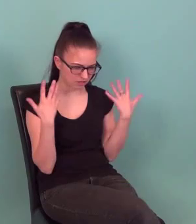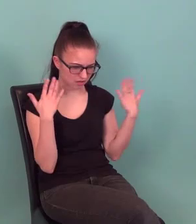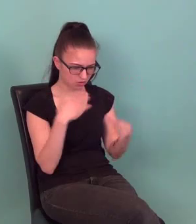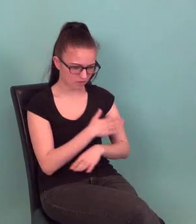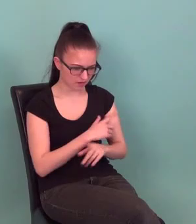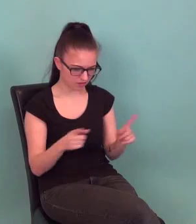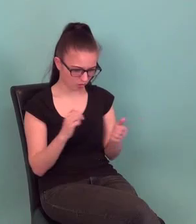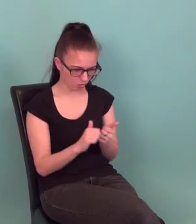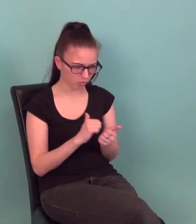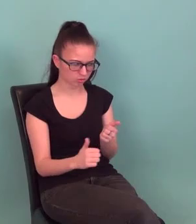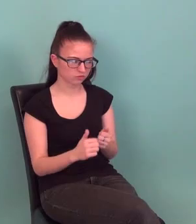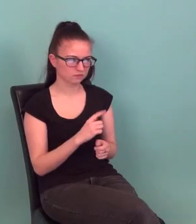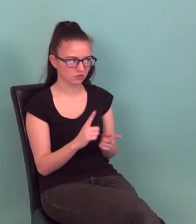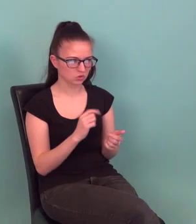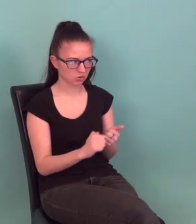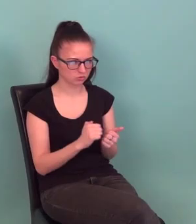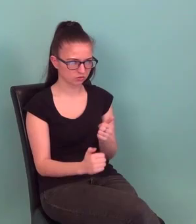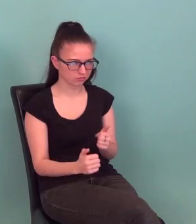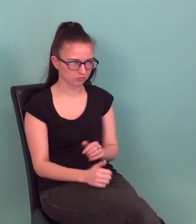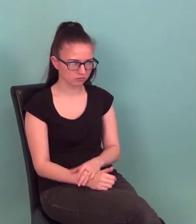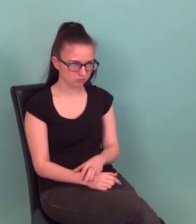W parku nie wolno niszczyć ławek.